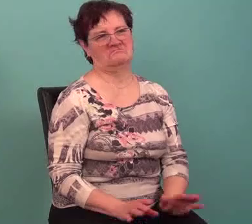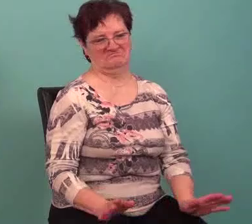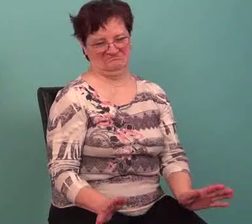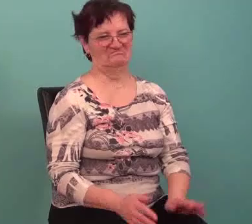Już.